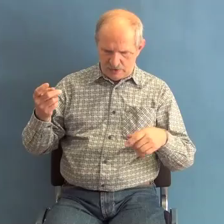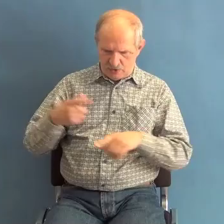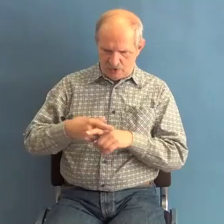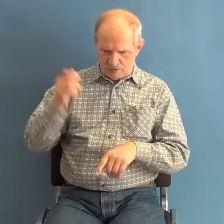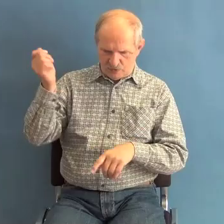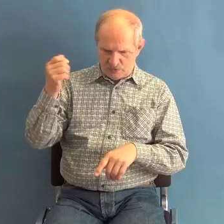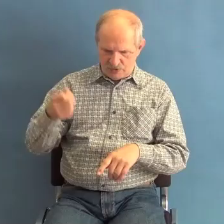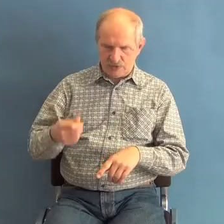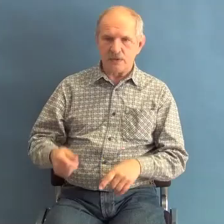Koń przy furmance.